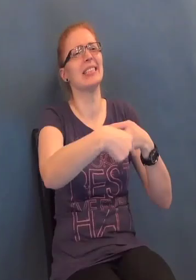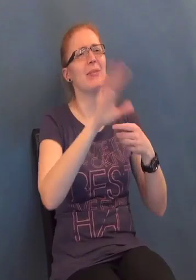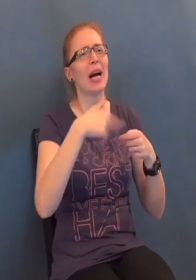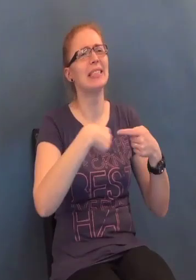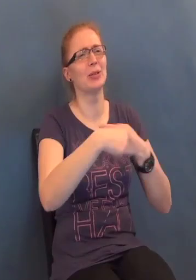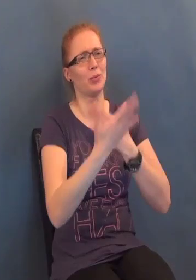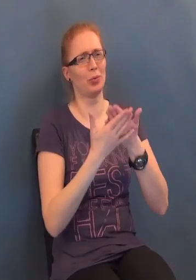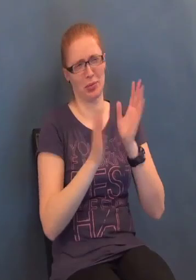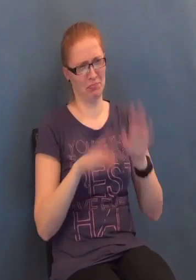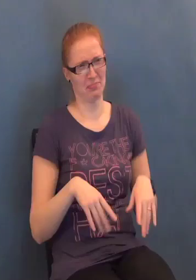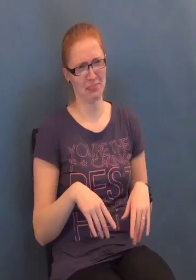Niedługo wezmę ślub.